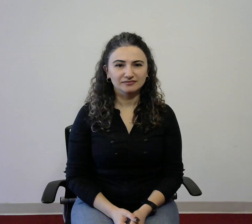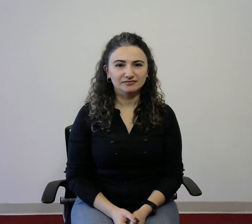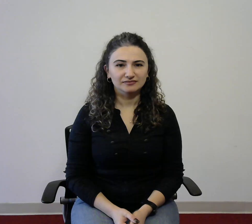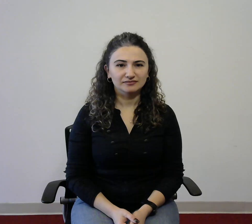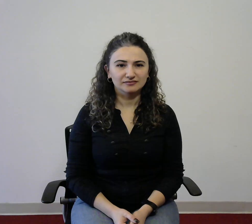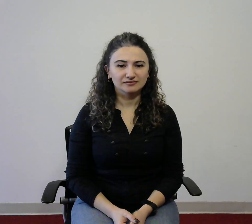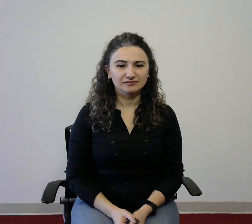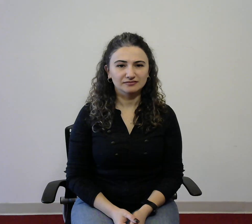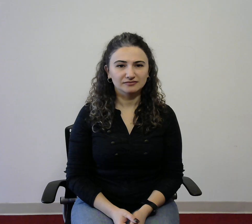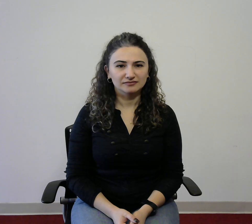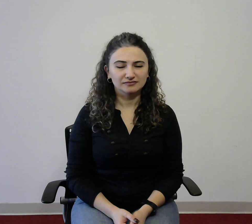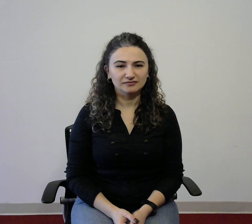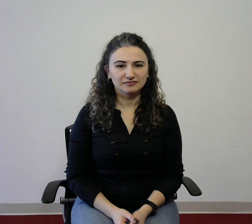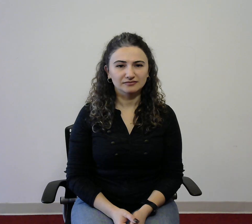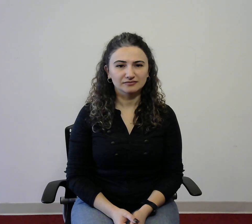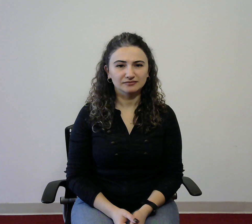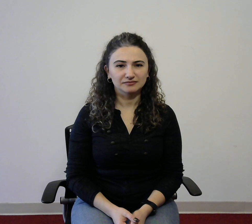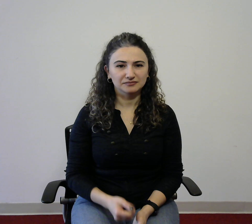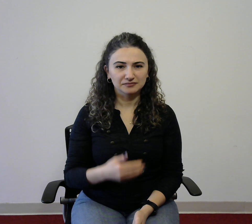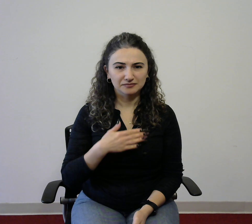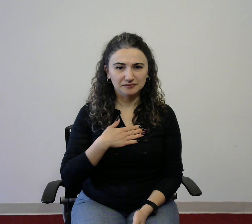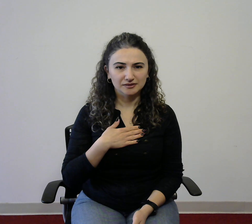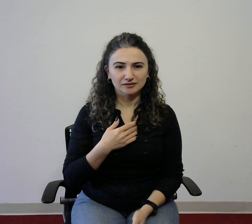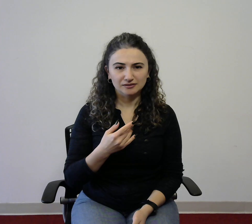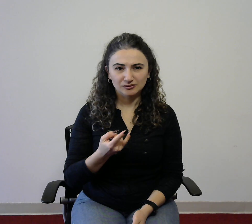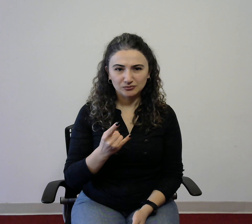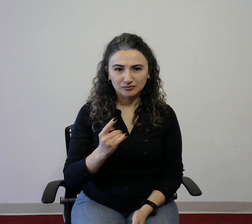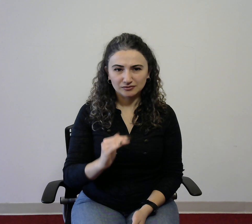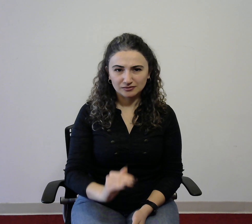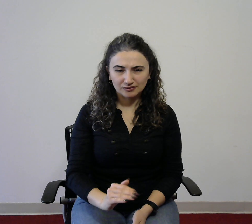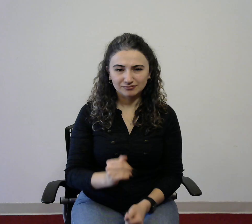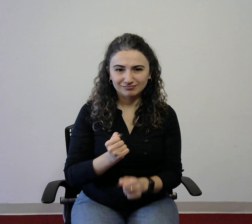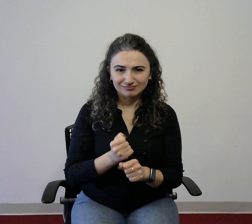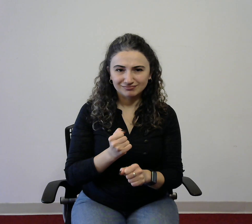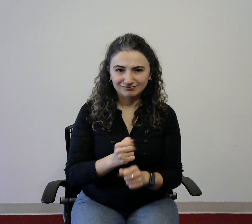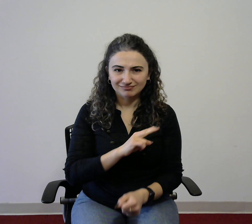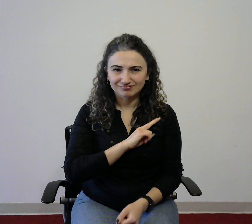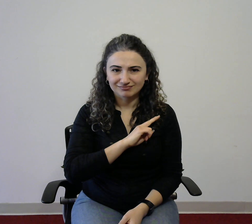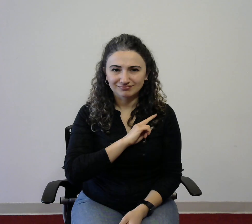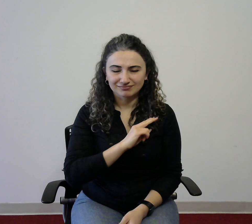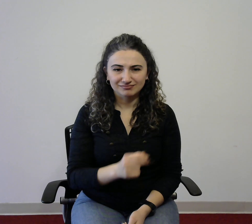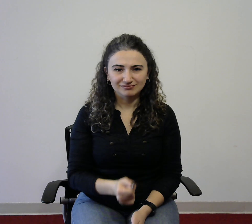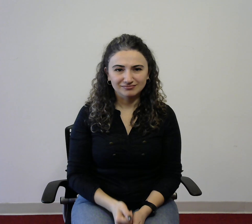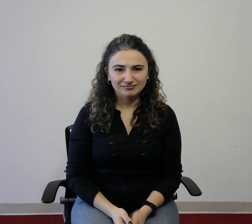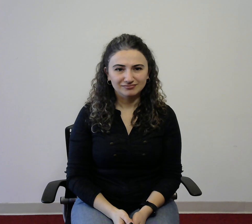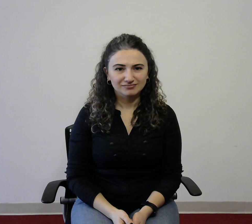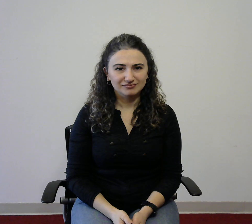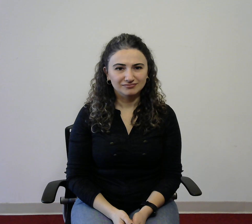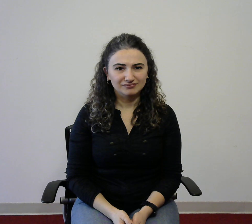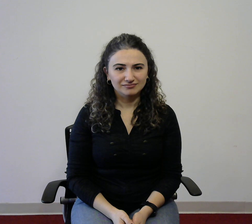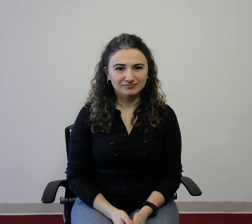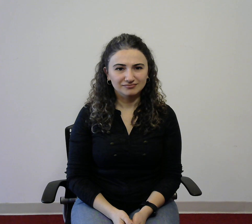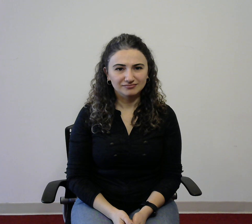Mən uşaqlarla işləməyi sevirəm